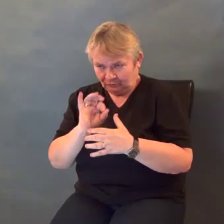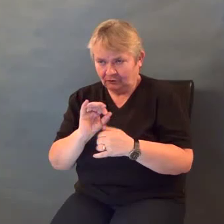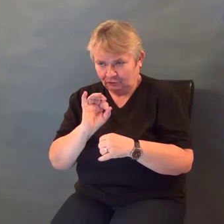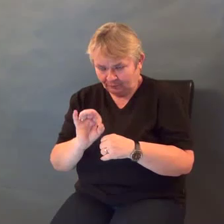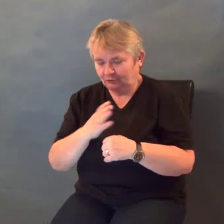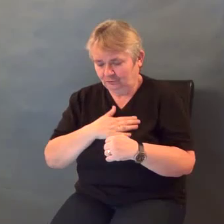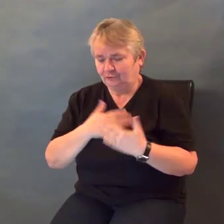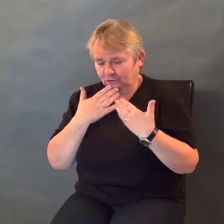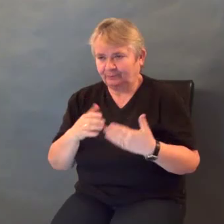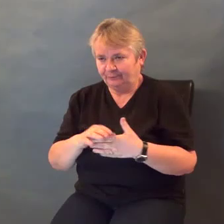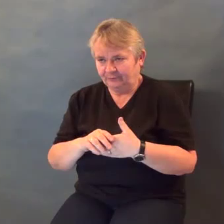Dobrze, dziękuję.